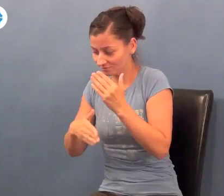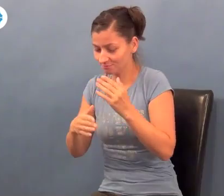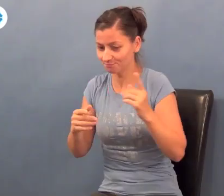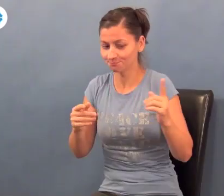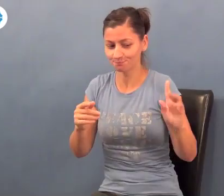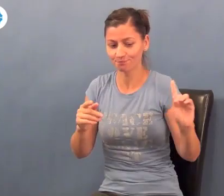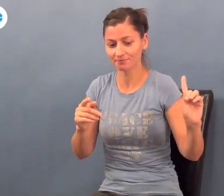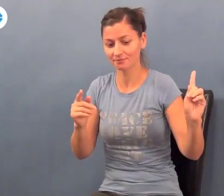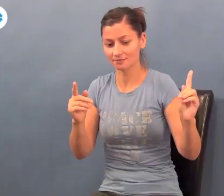Idzie.